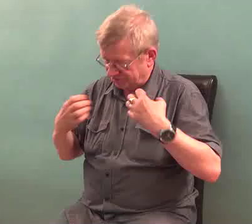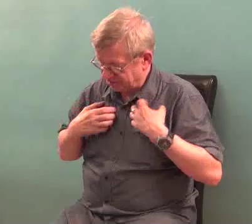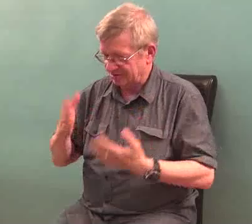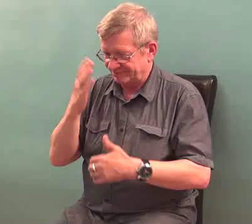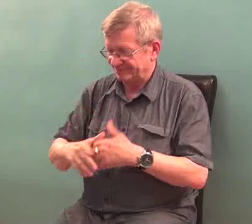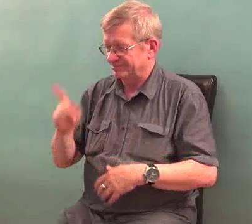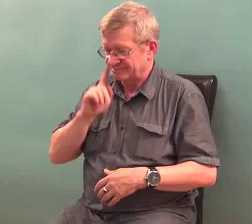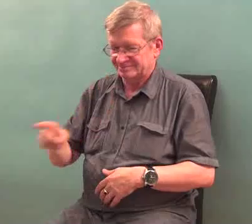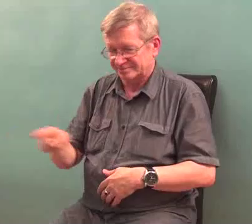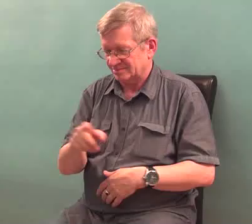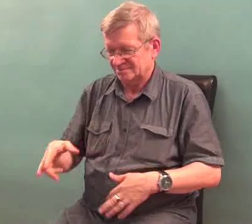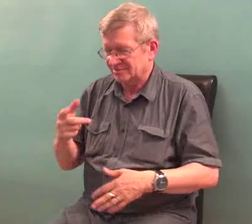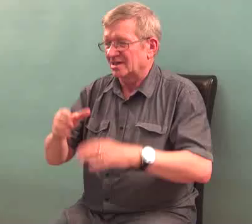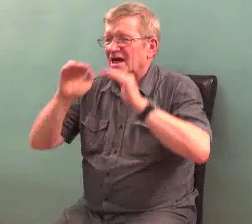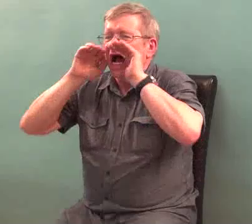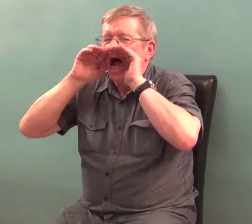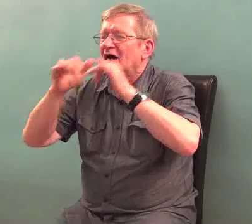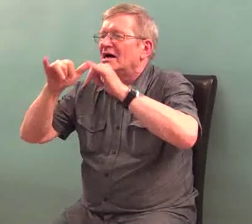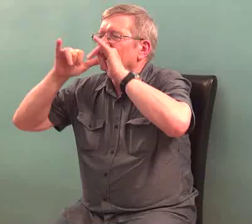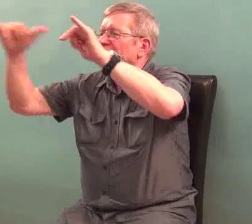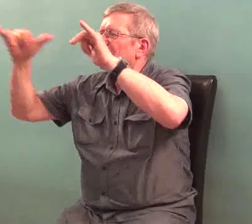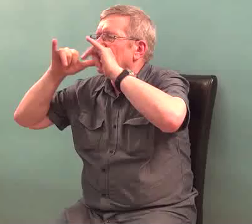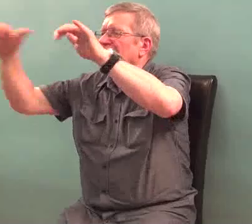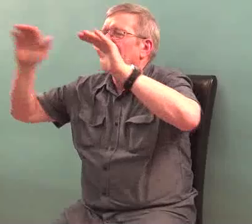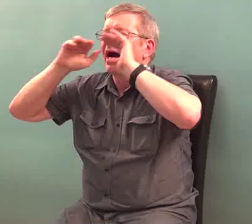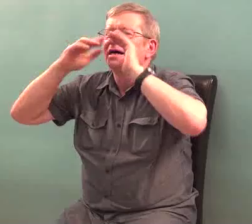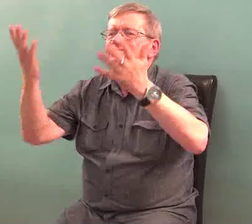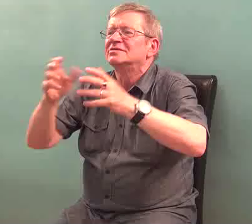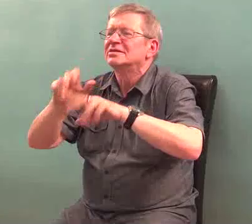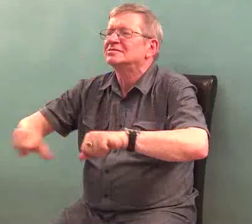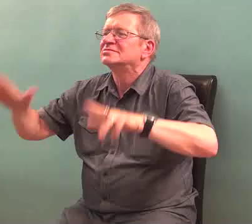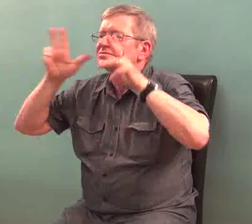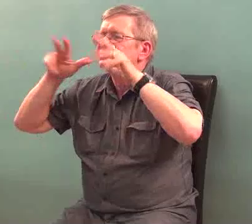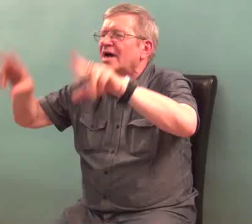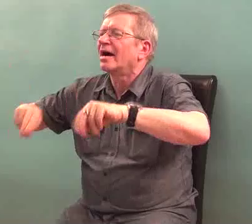Chłopiec razem z psem wołają, krzyczą gdzie jest żaba.